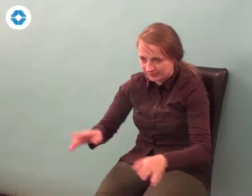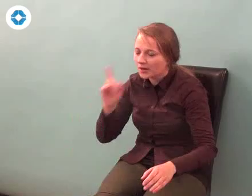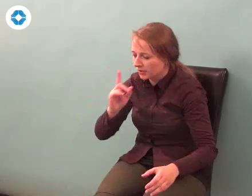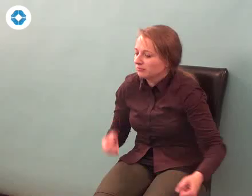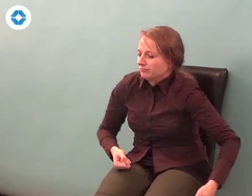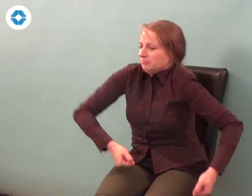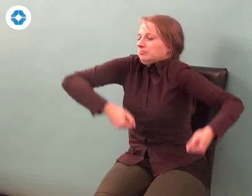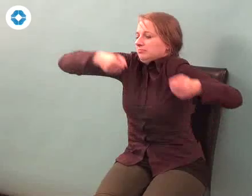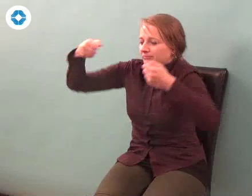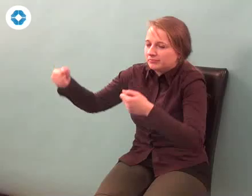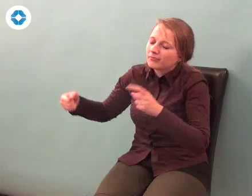Chłopak wstawia ciężki kosz na rower.